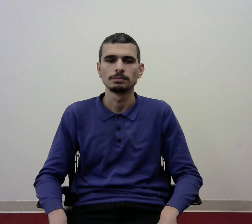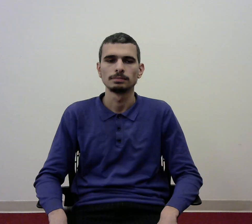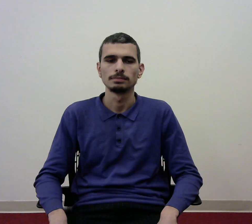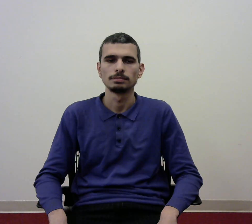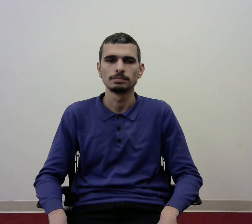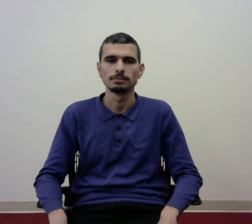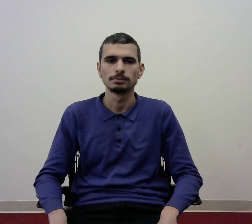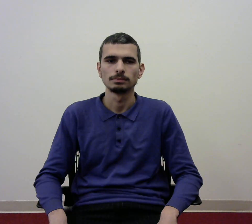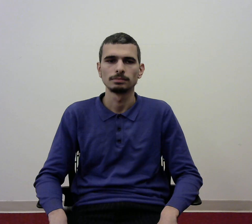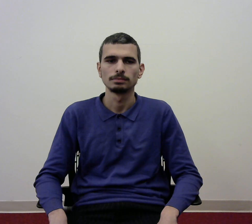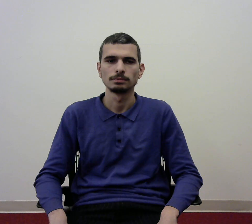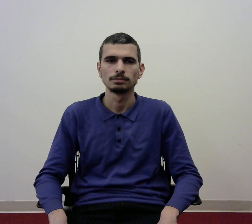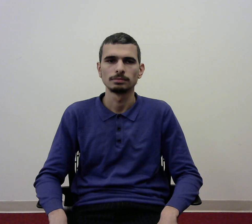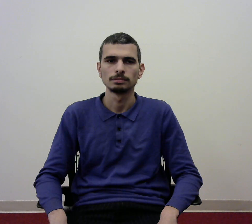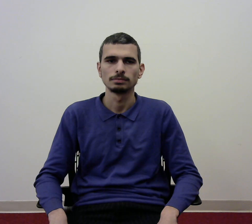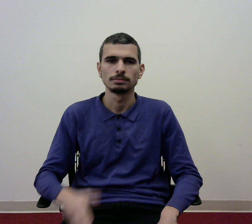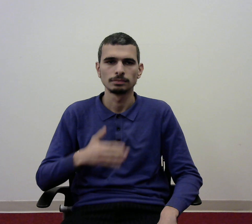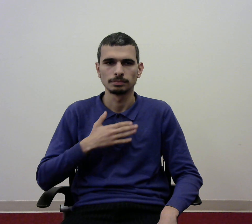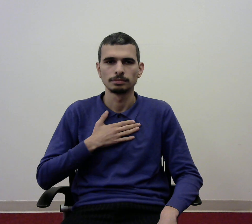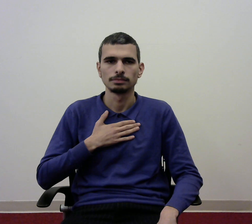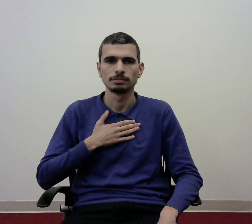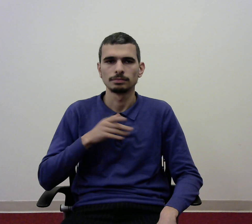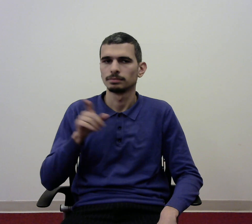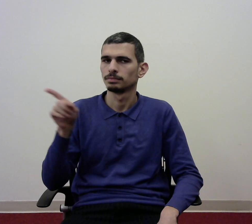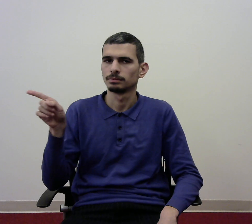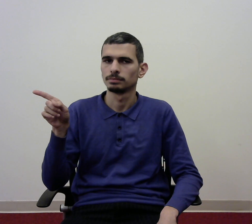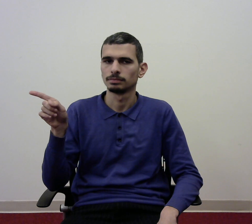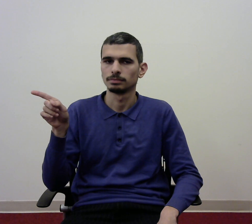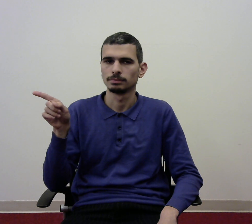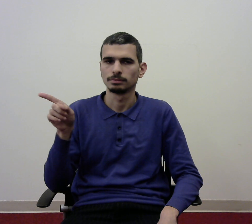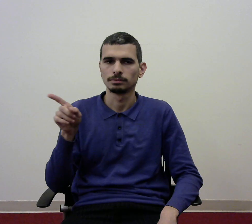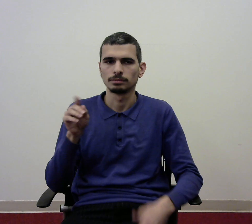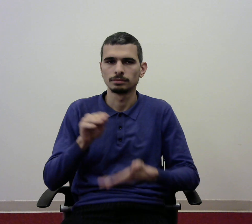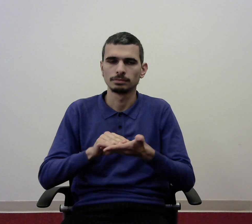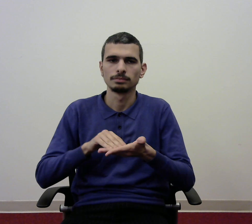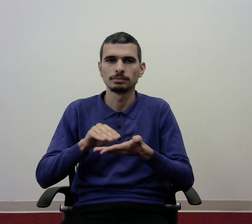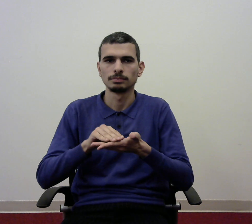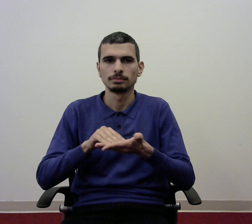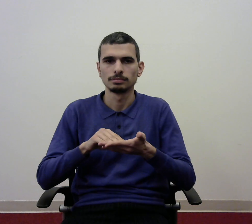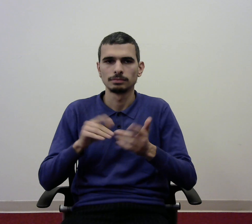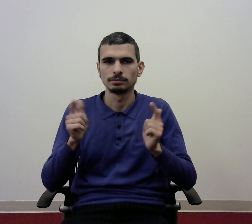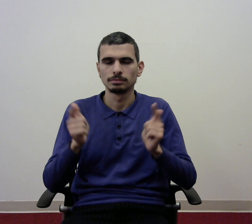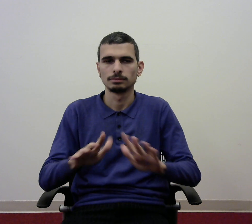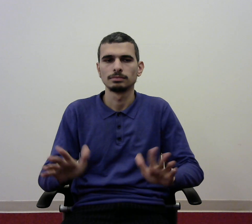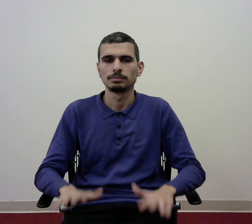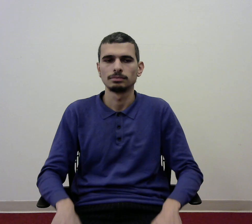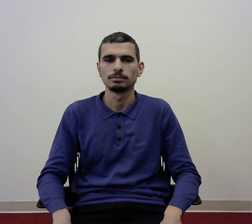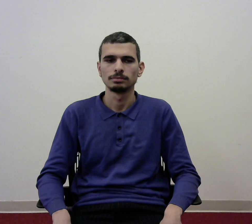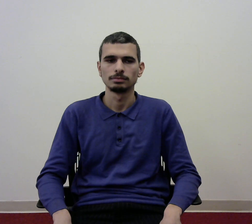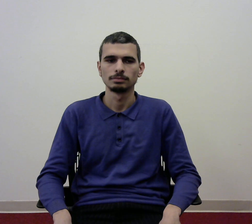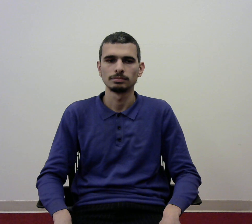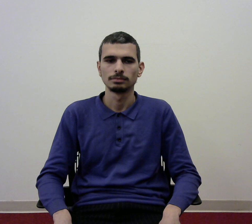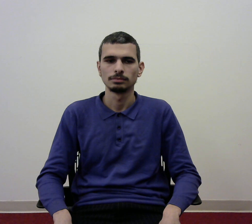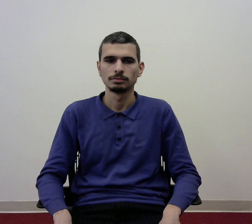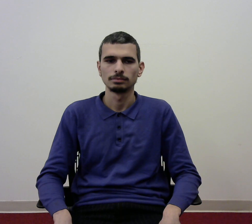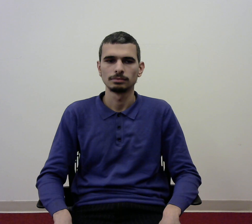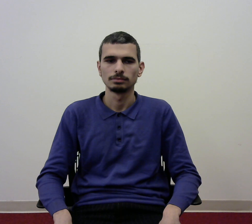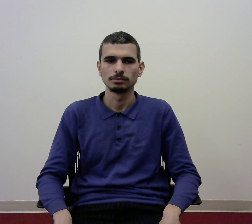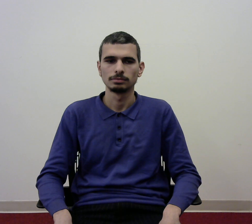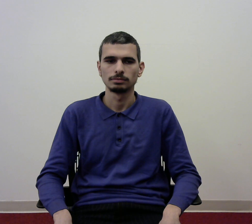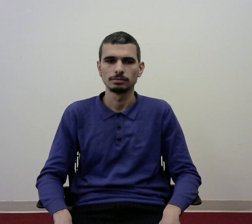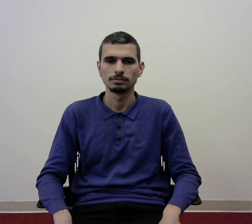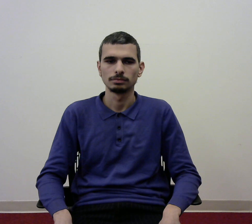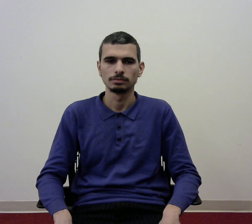Mən onun yazdıqları ilə razı deyiləm